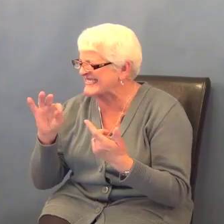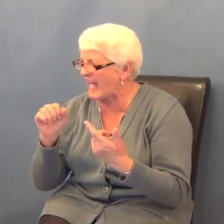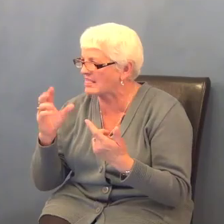Zapomniałam.